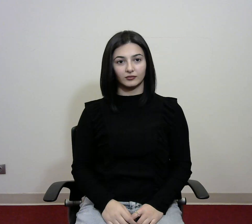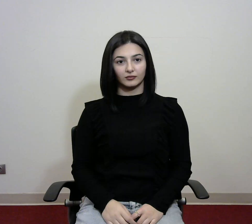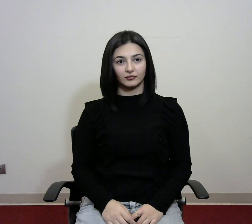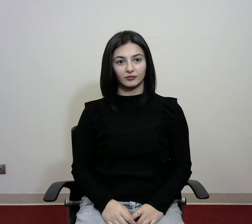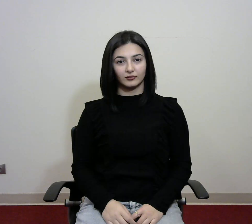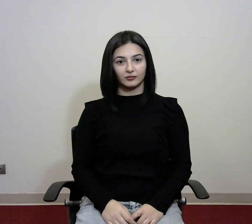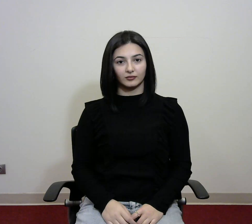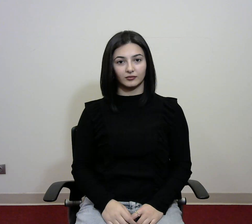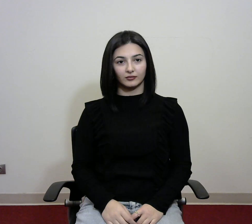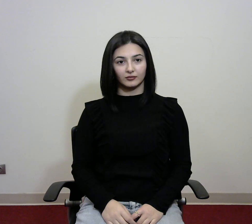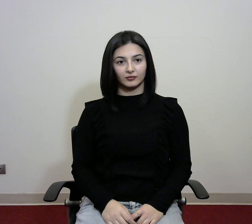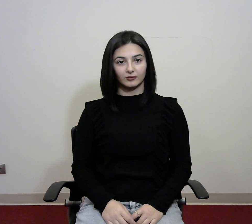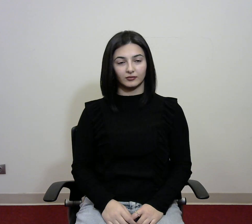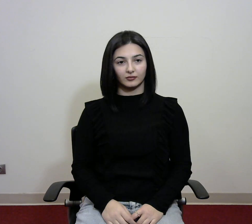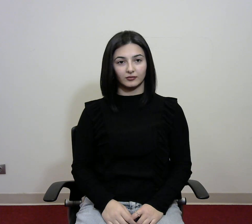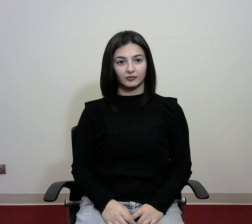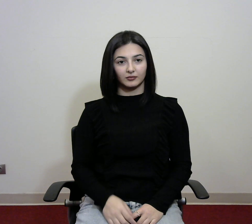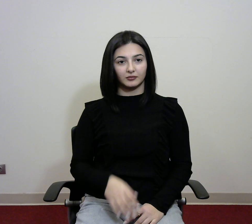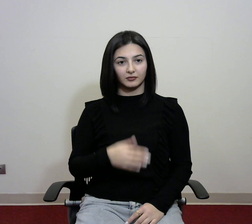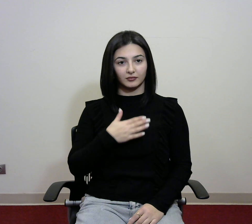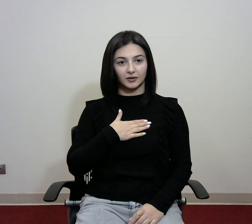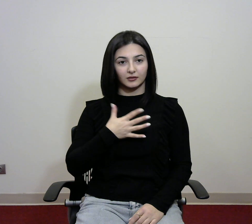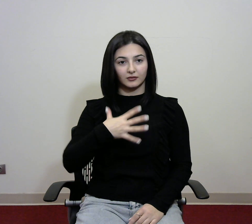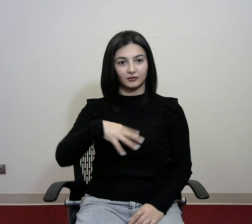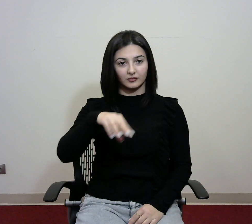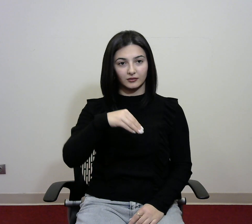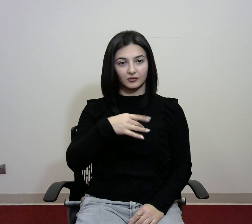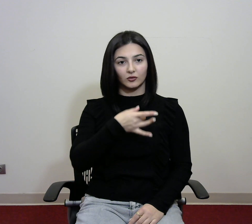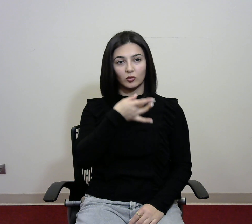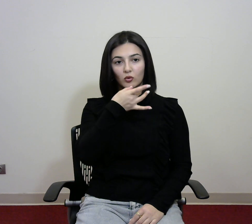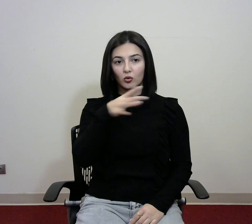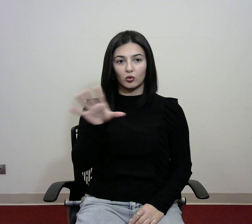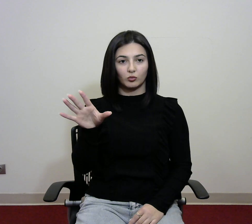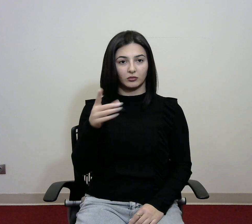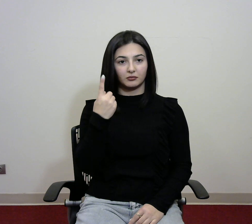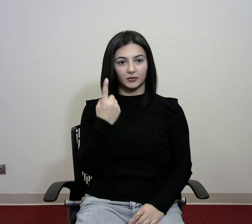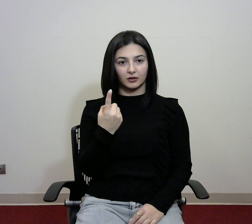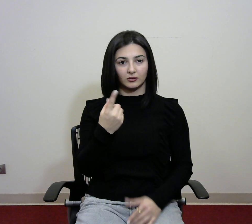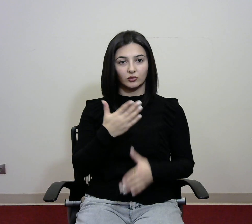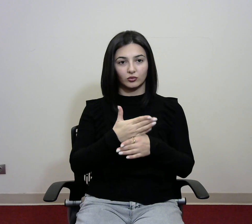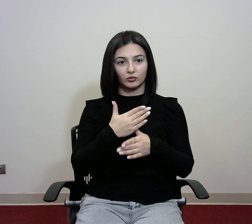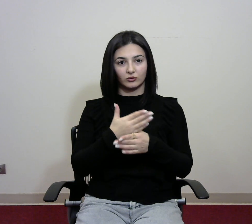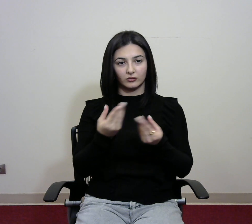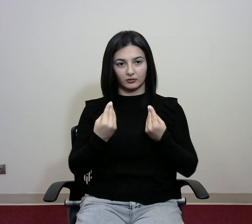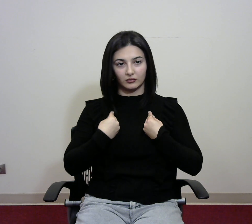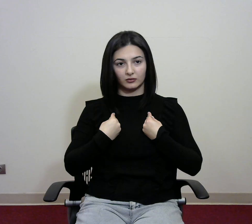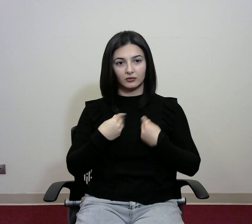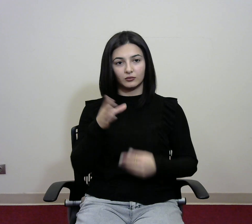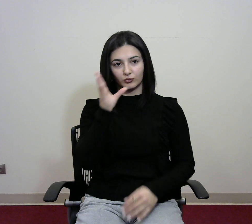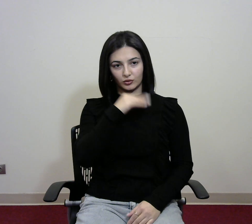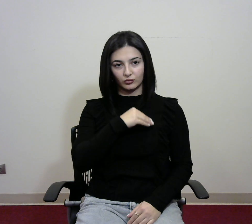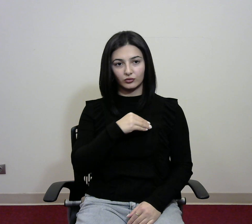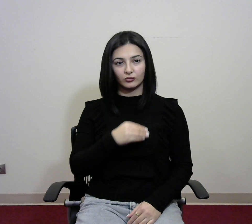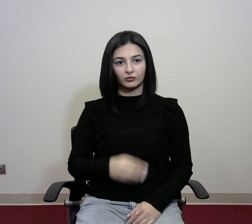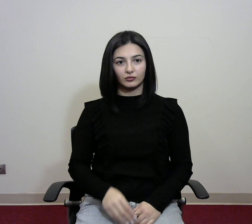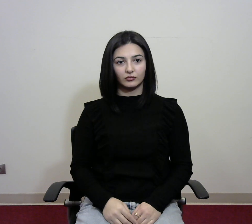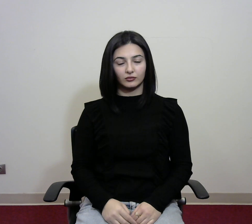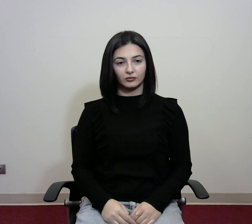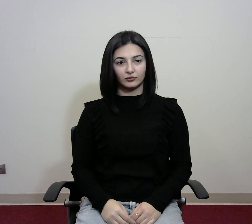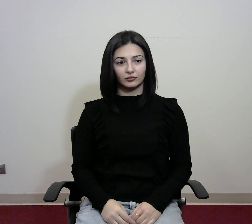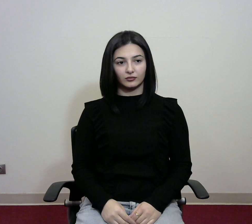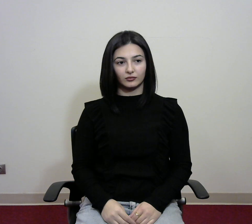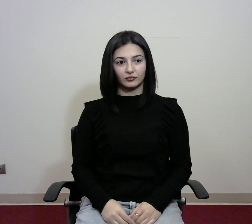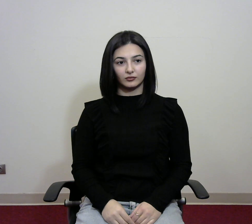Bizə hər hansı bir yardım düşürmü?